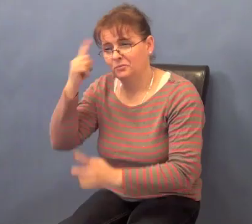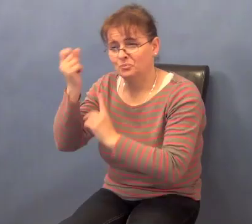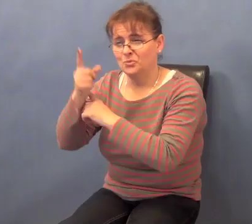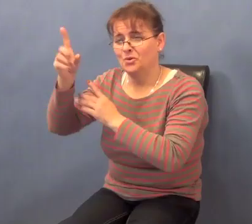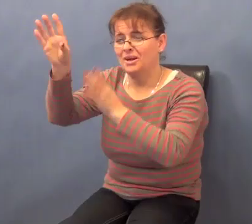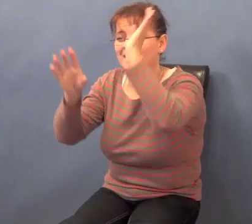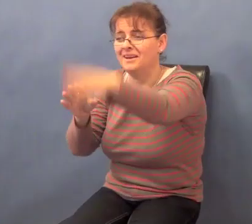Wymyślił to.